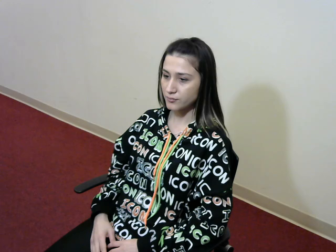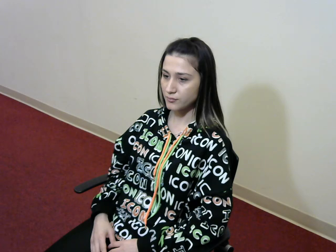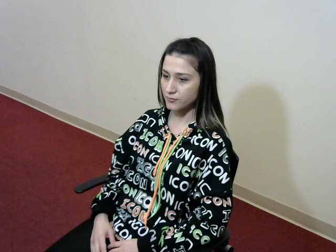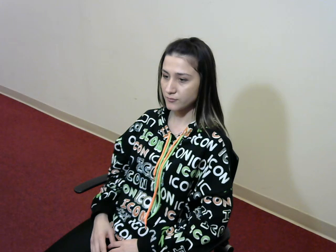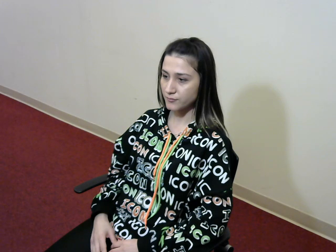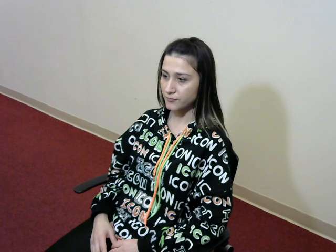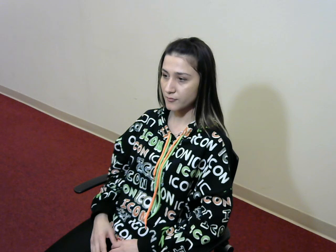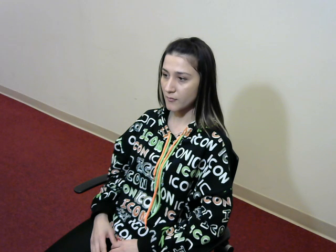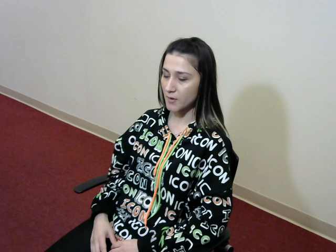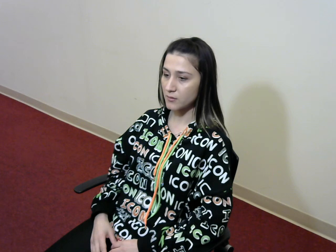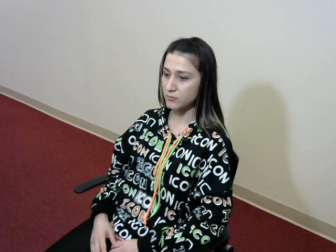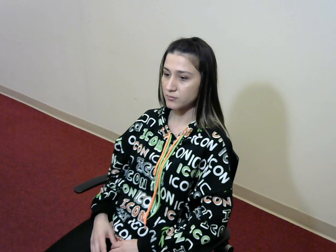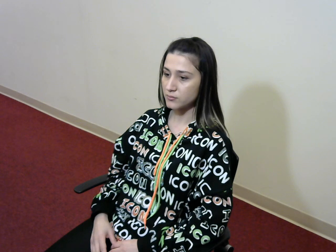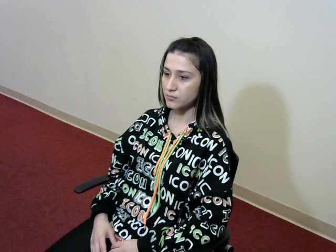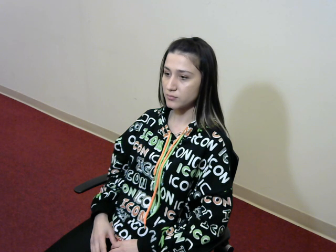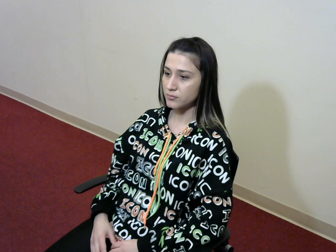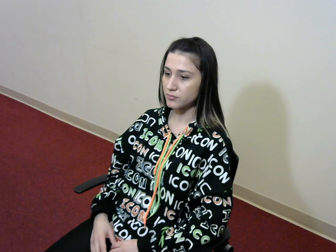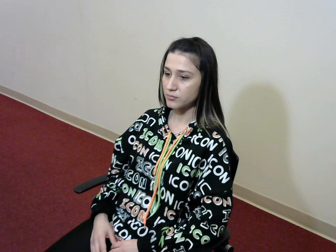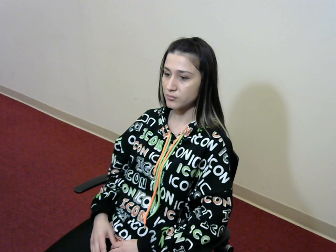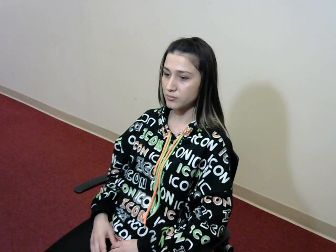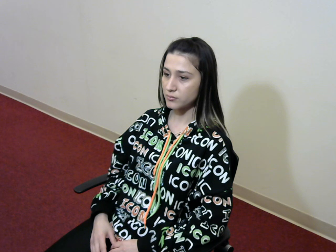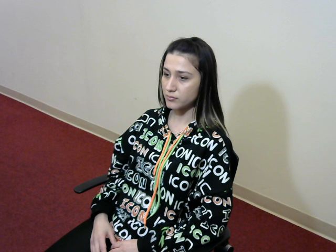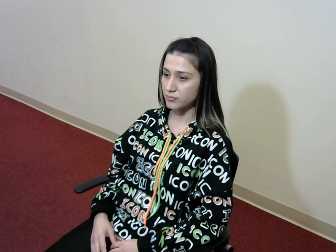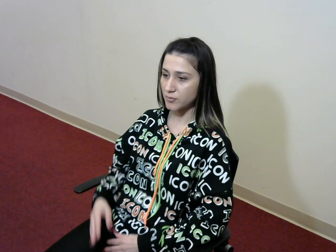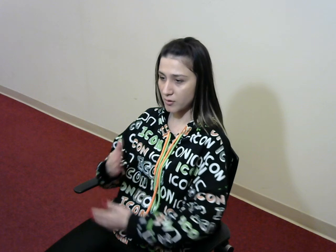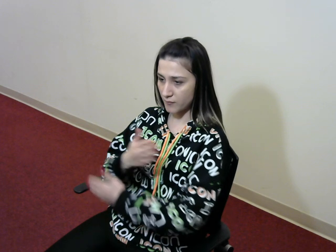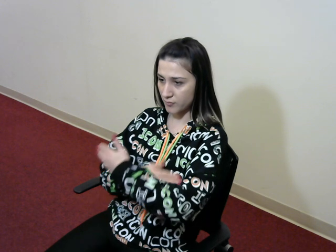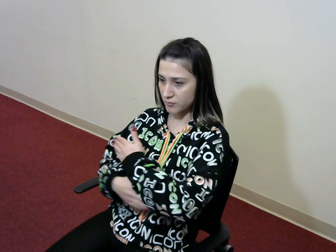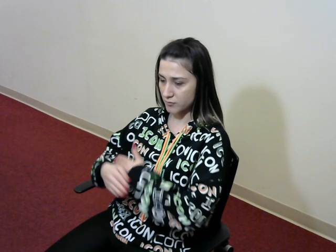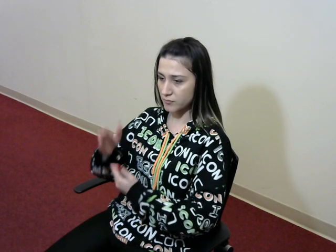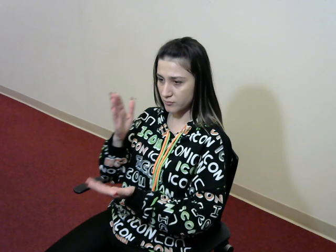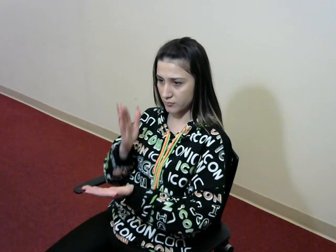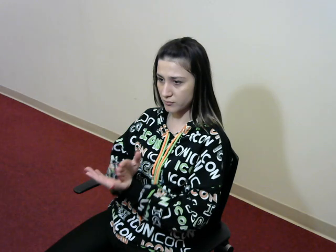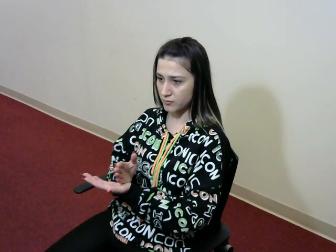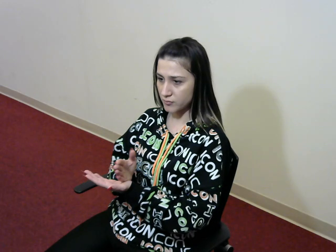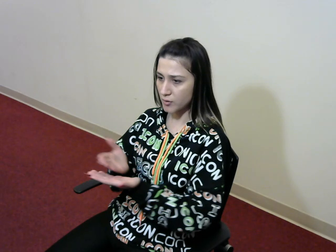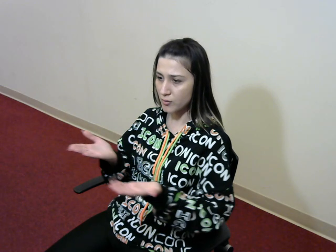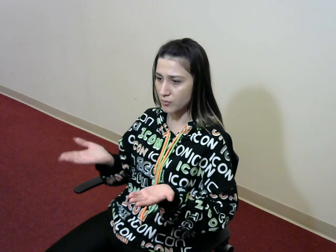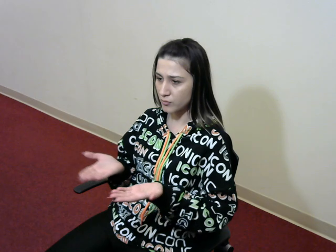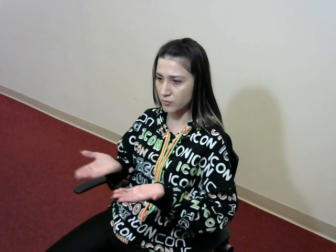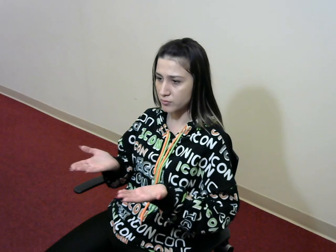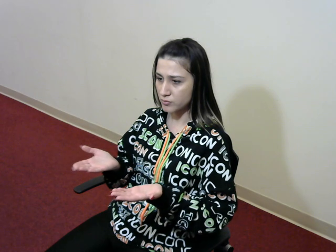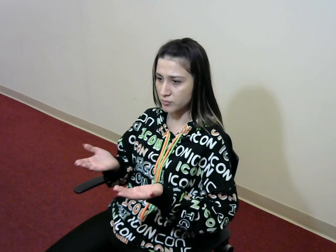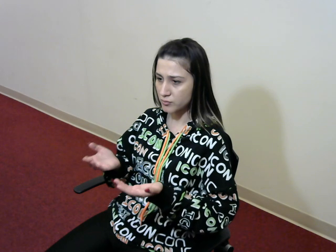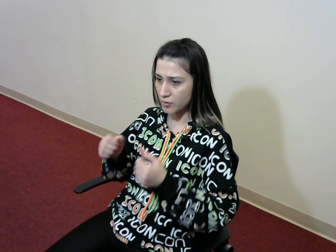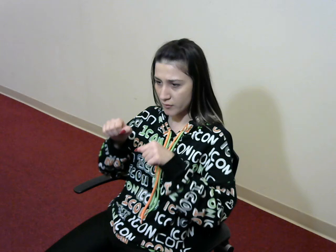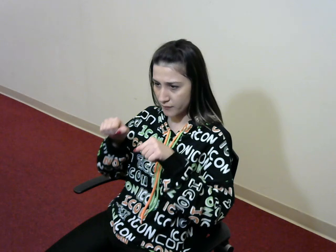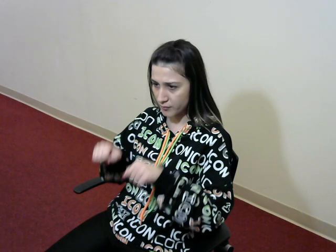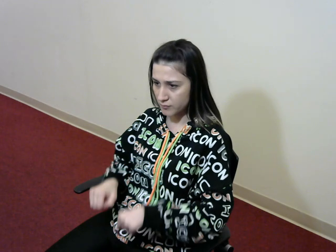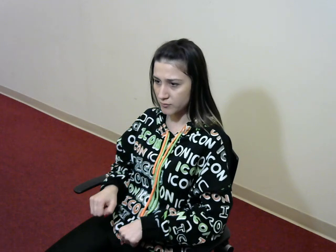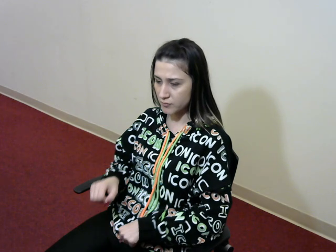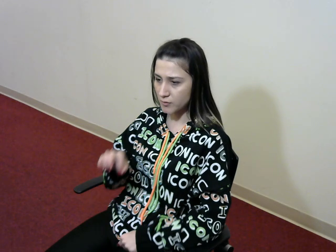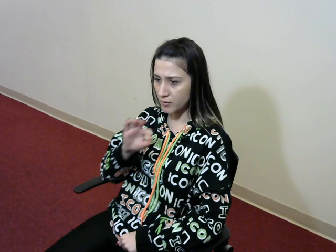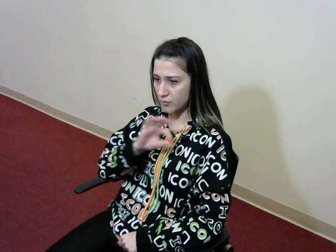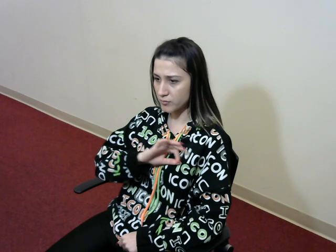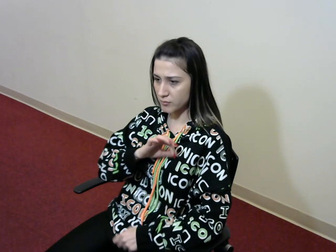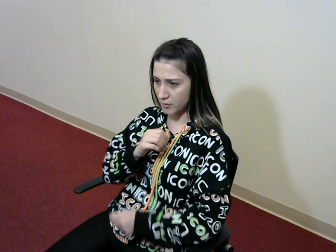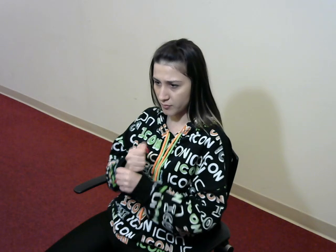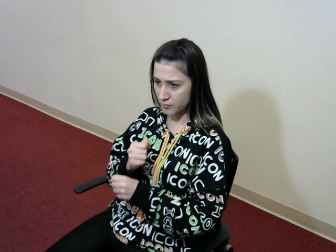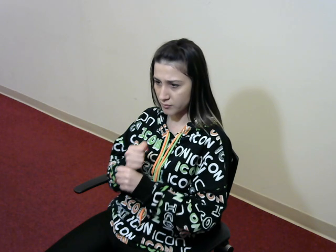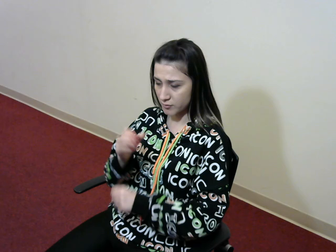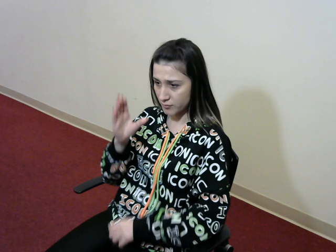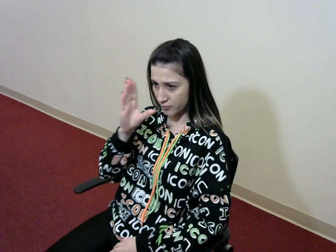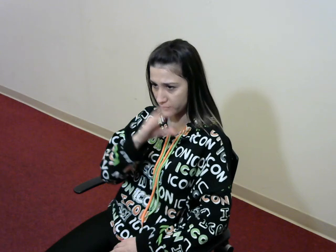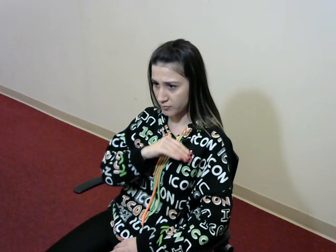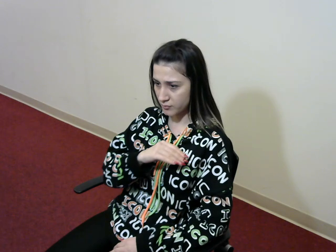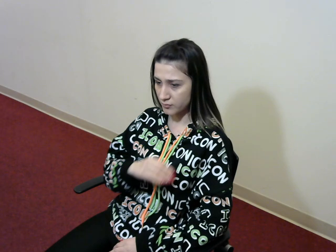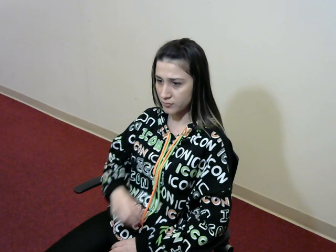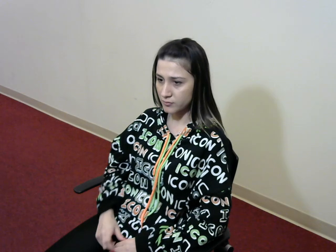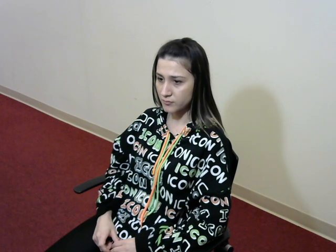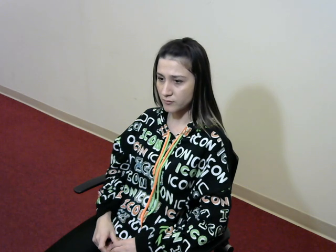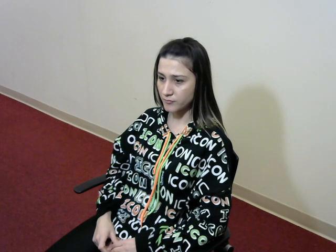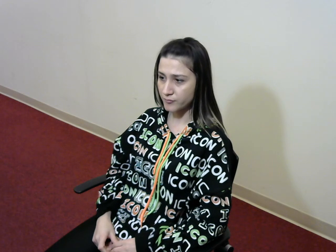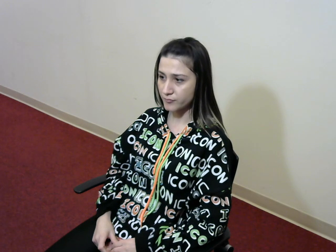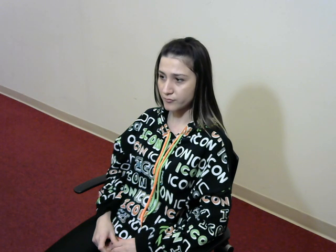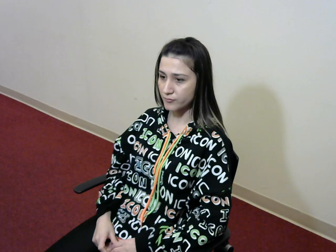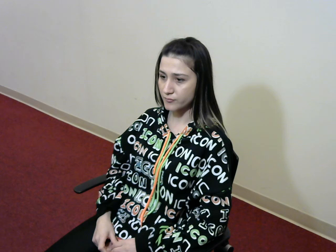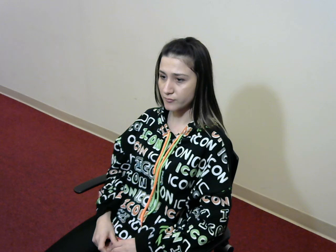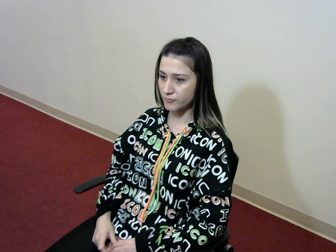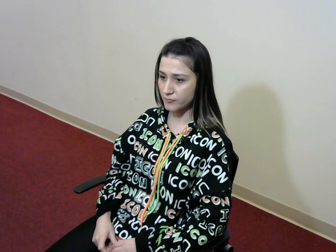Əlilliyim var, hansı hüquqlardan istifadə edə bilərəm?